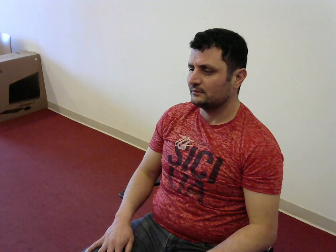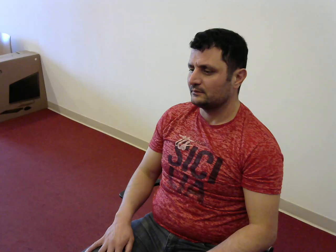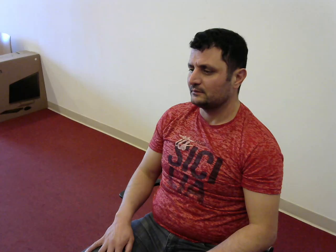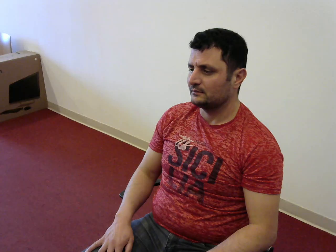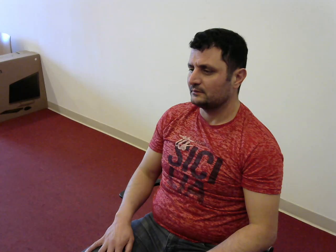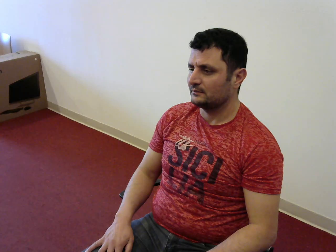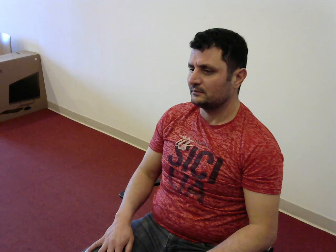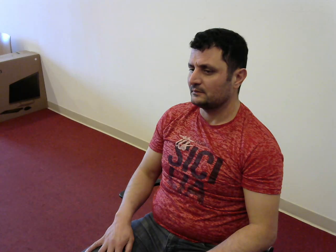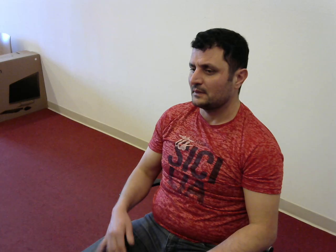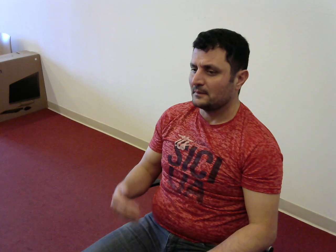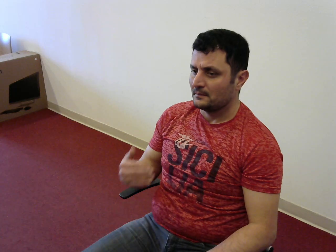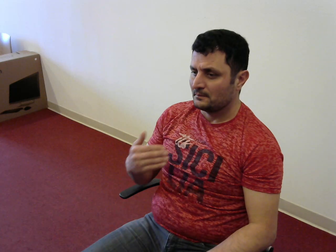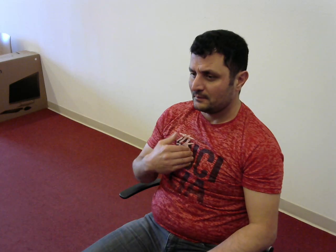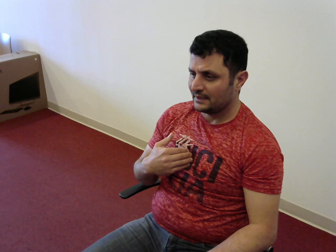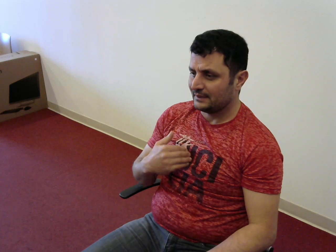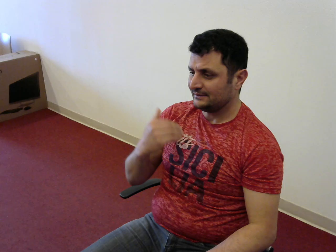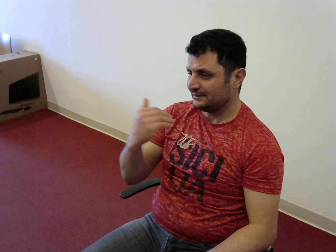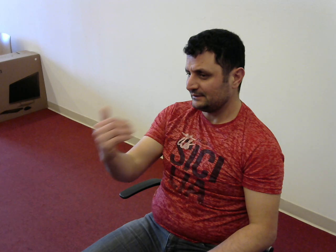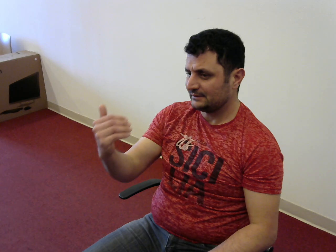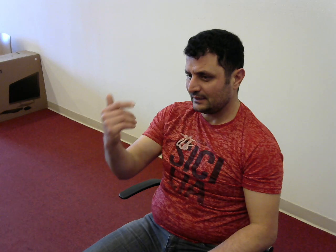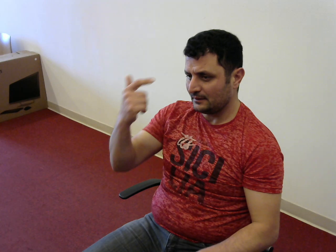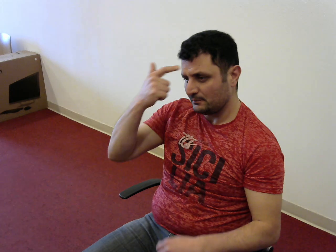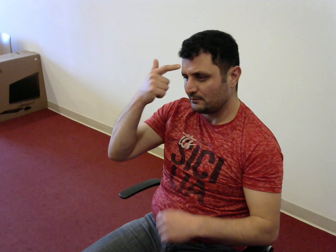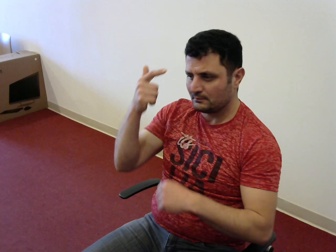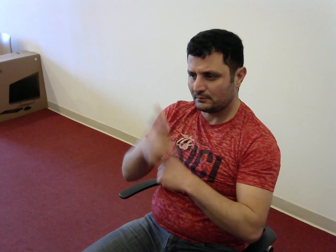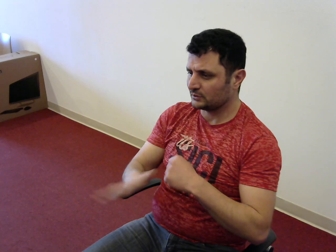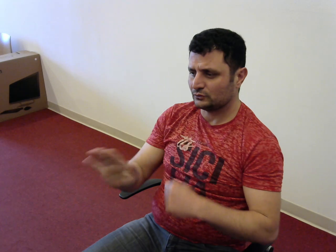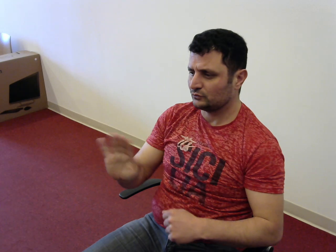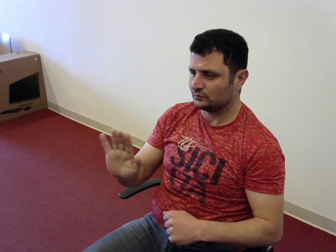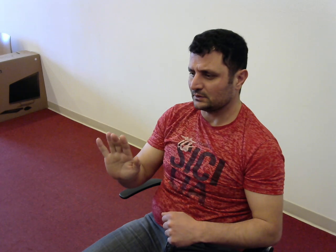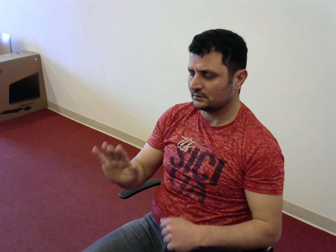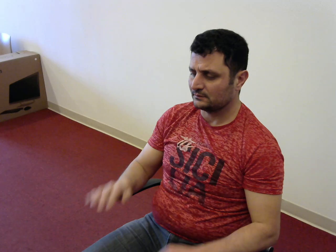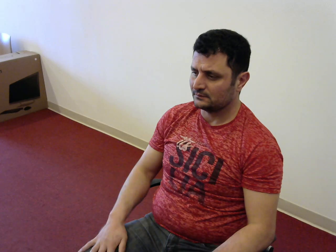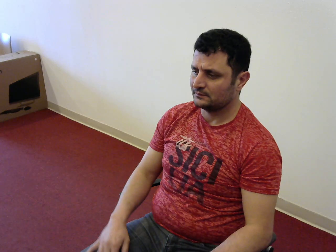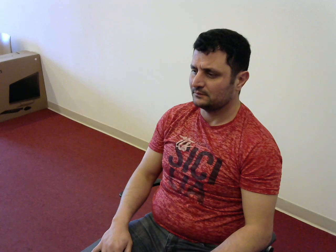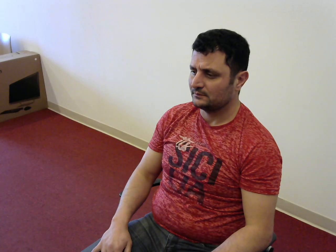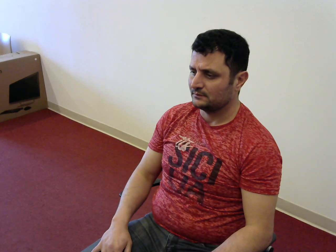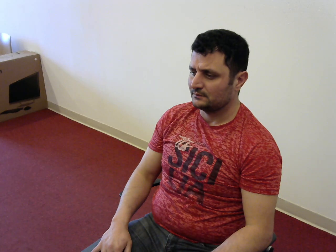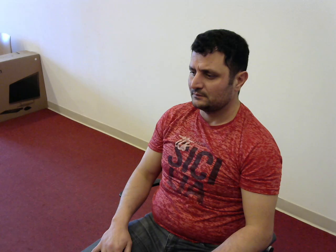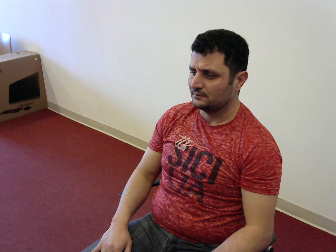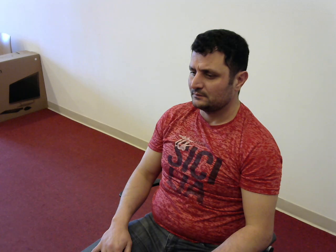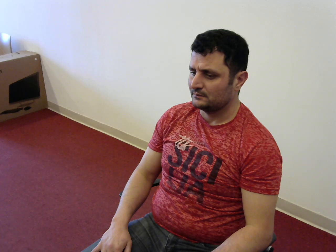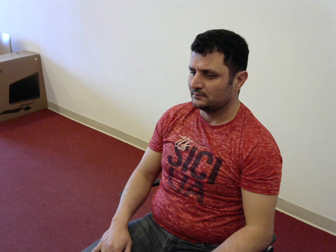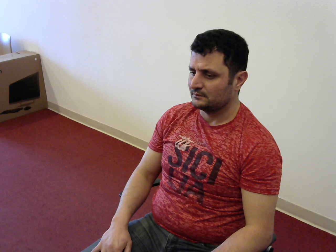Mən sizi başa düşmürəm